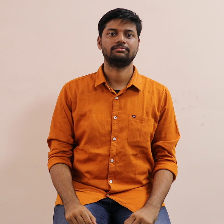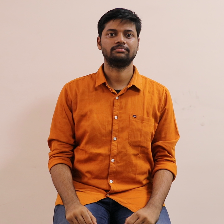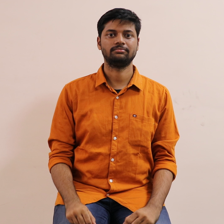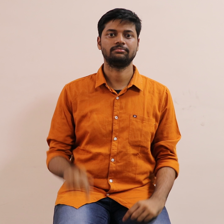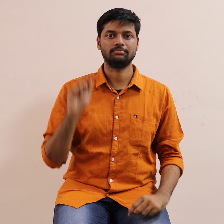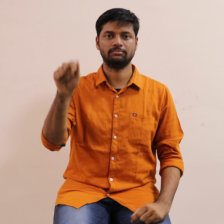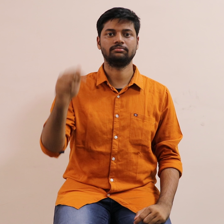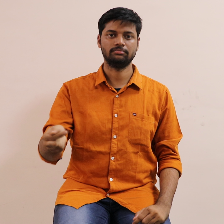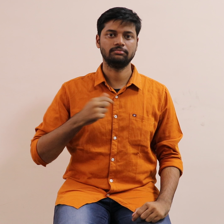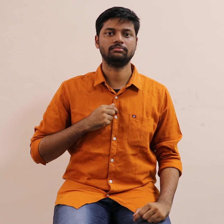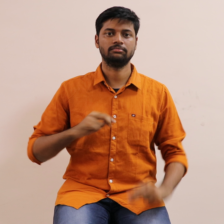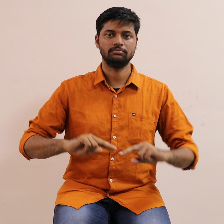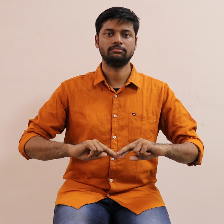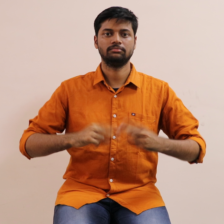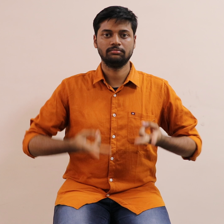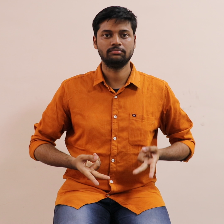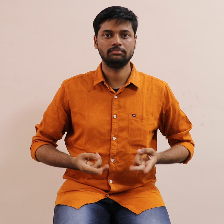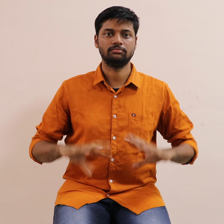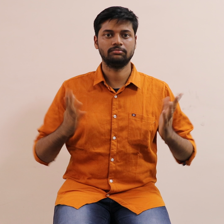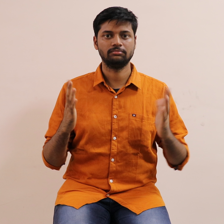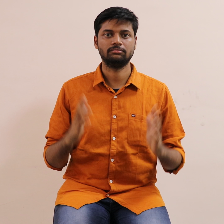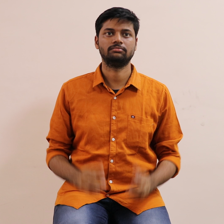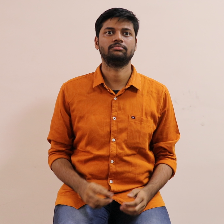can i help you